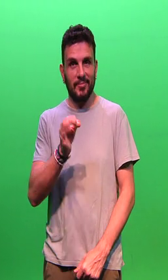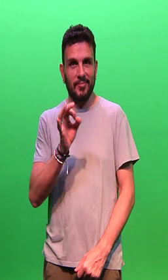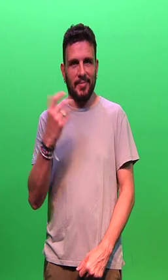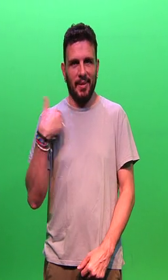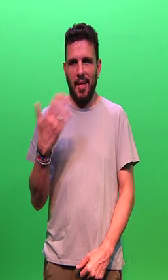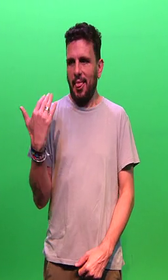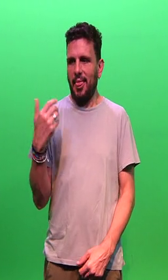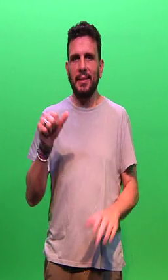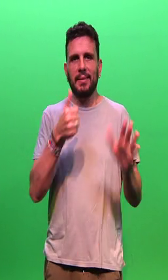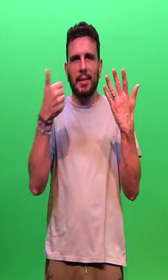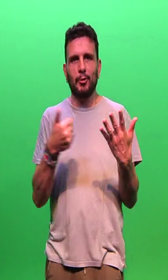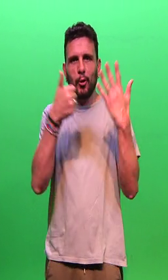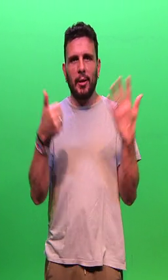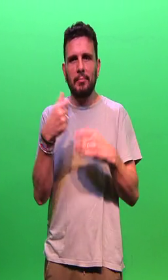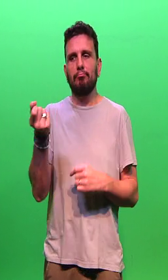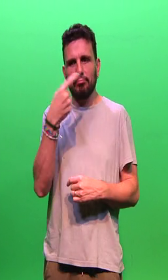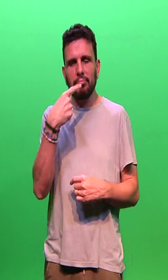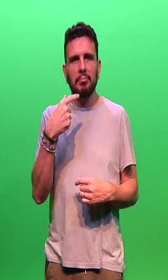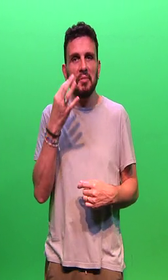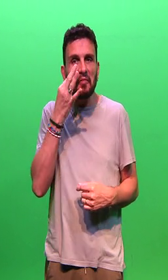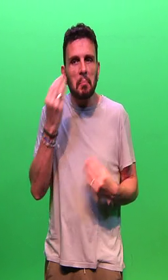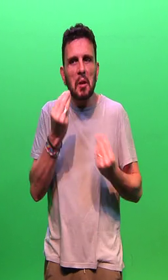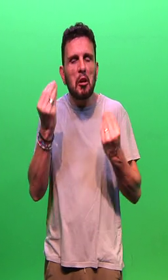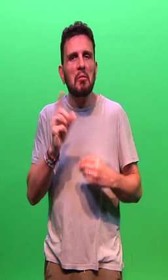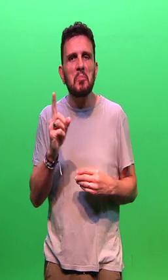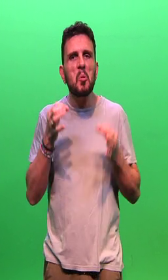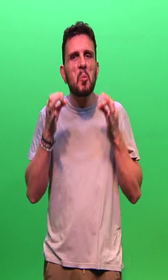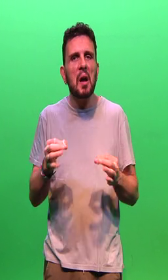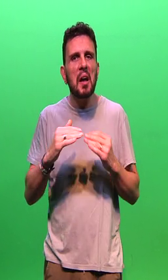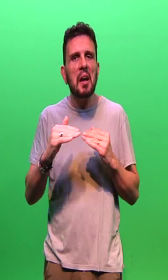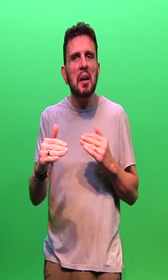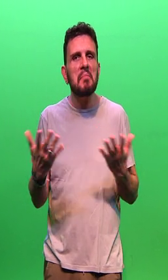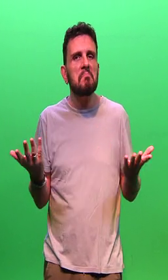Sí, sí, ja fa sis hores que m'he pres una pastilla, però no veig que millori, estic igual, no sé per què.